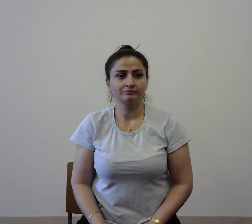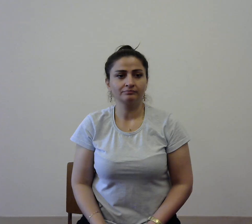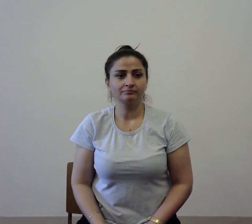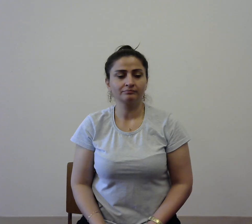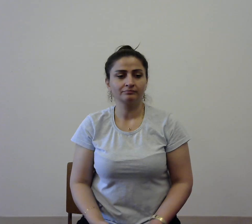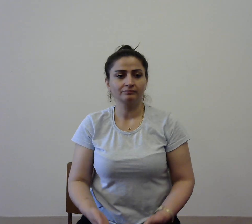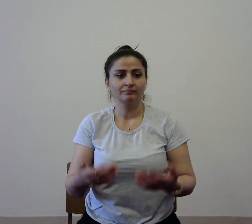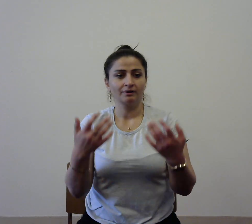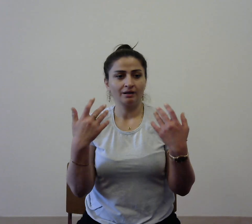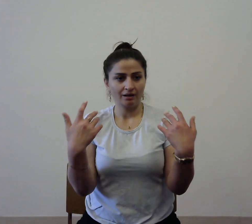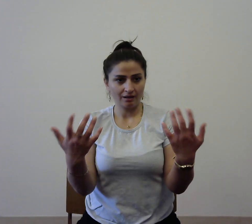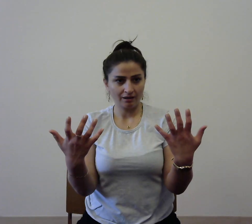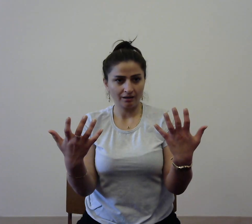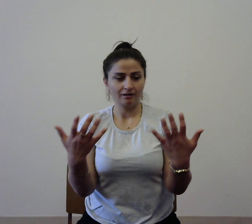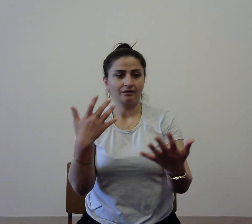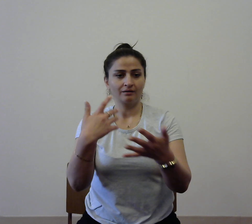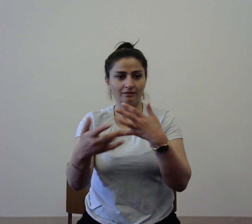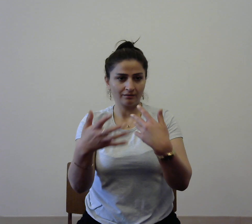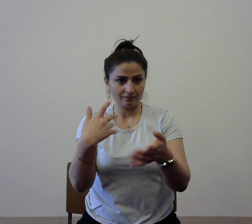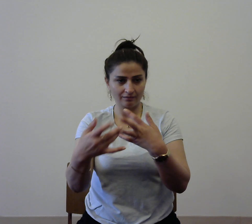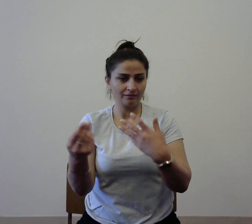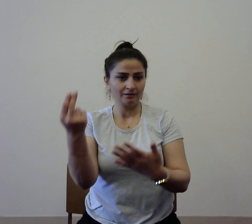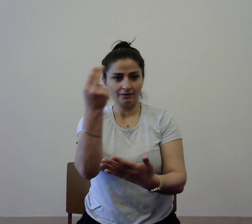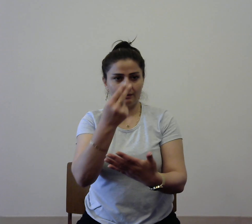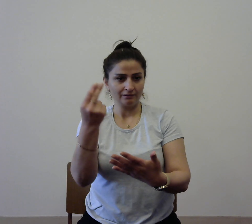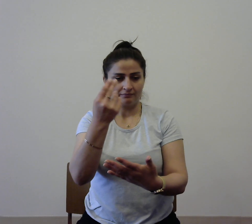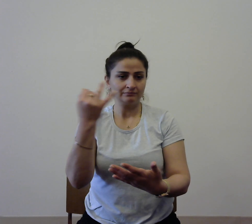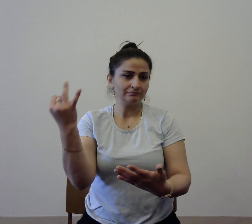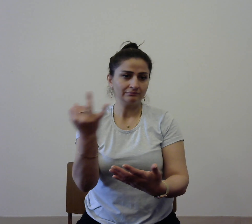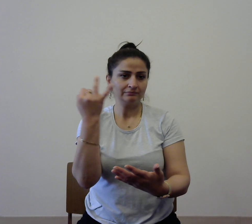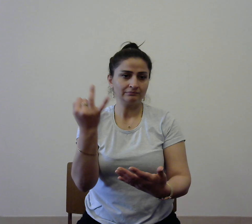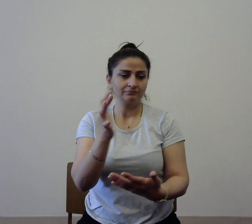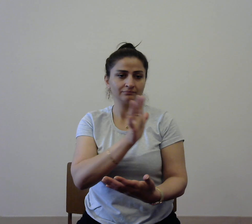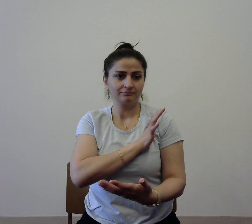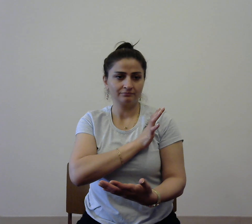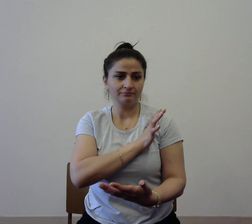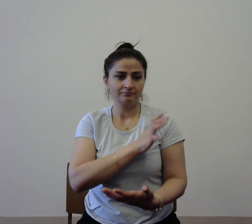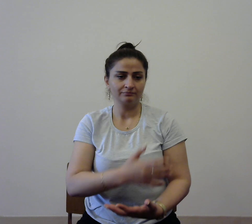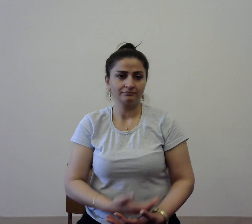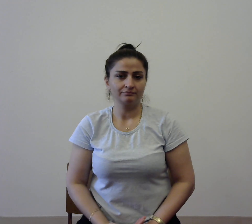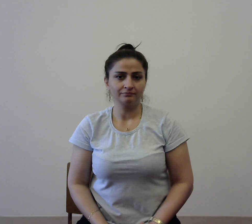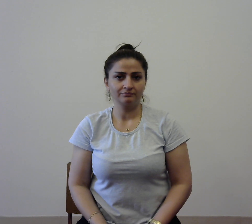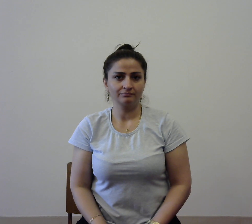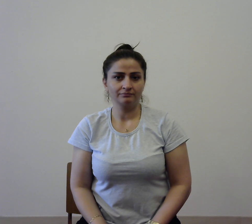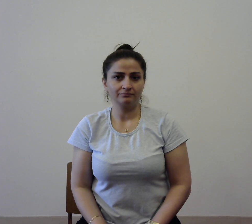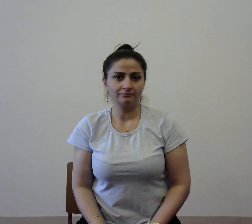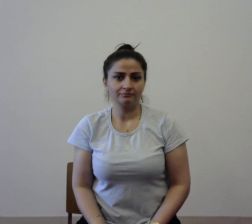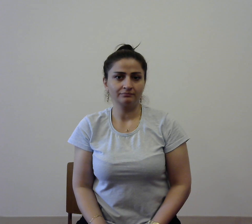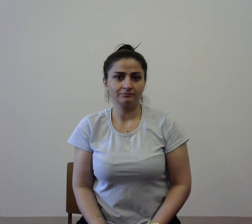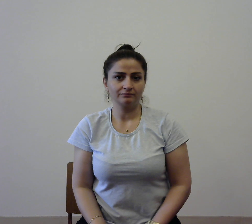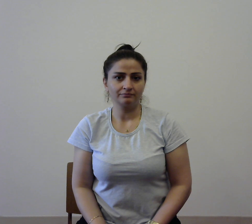Əl işləri sərgisi maraqlı idi